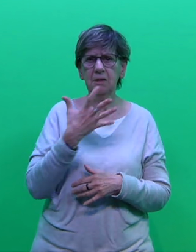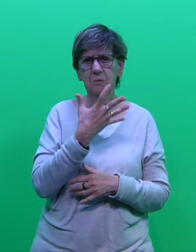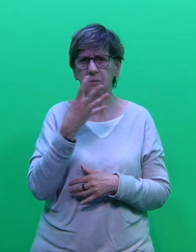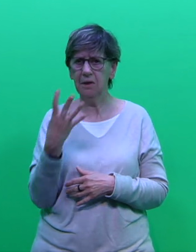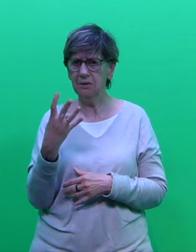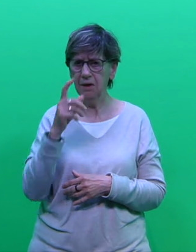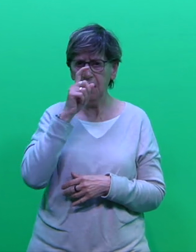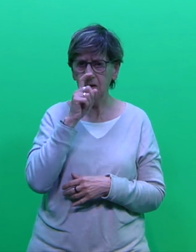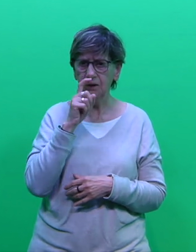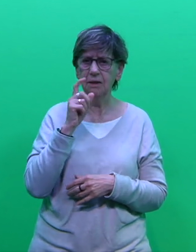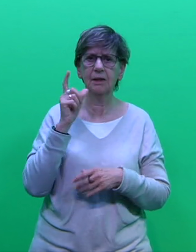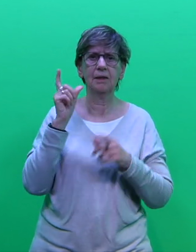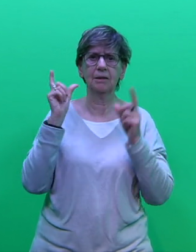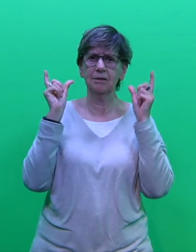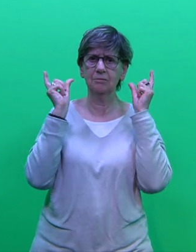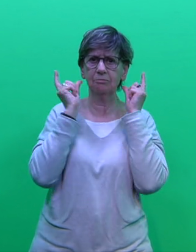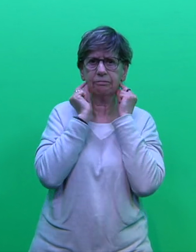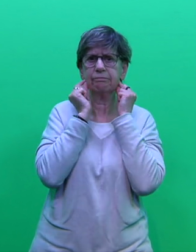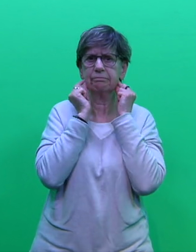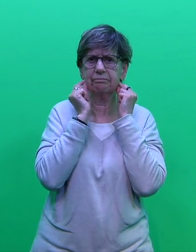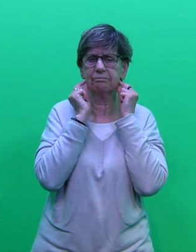Als cinquata-quatre anys em vaig quedar sorda.